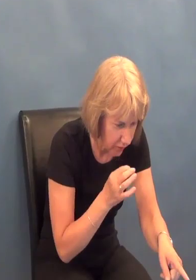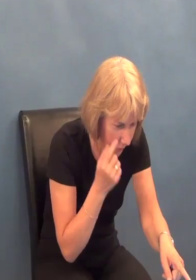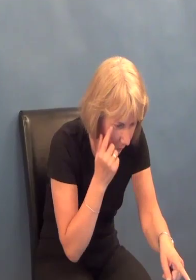Środa.